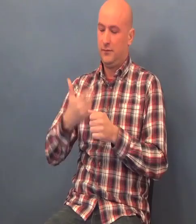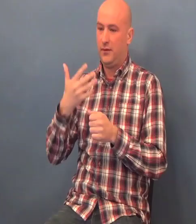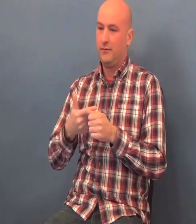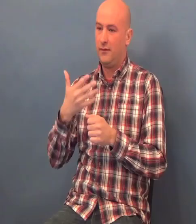Dwudziesty piąty.